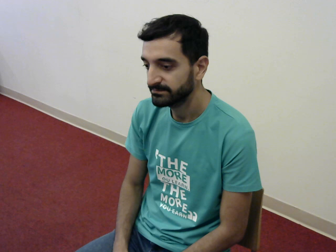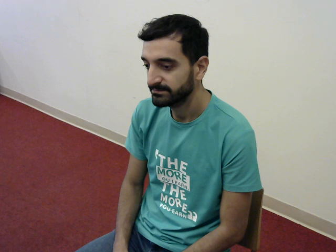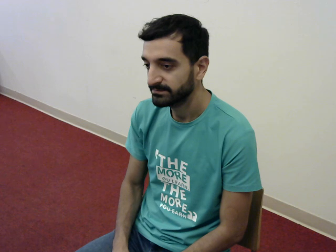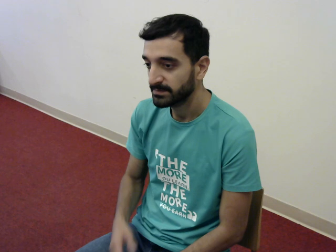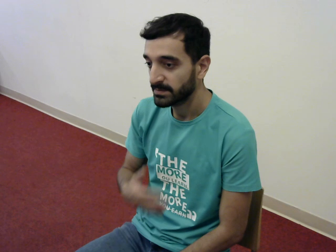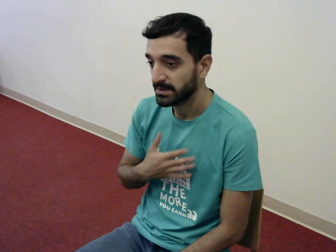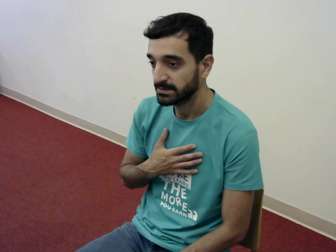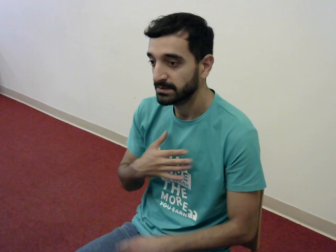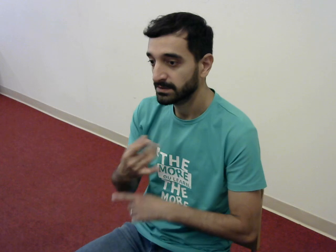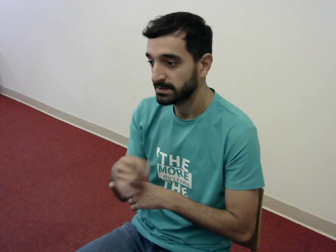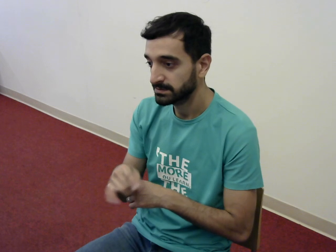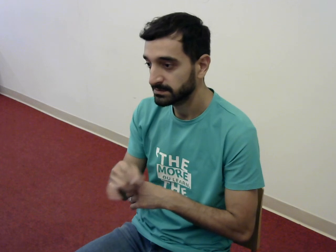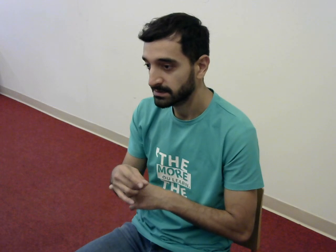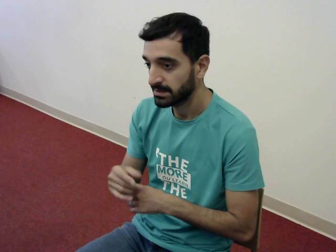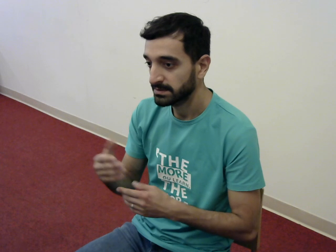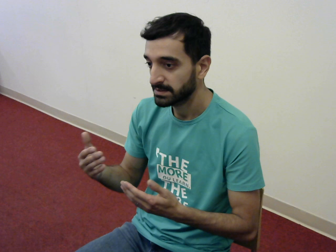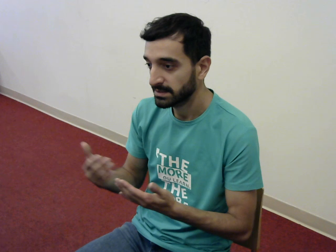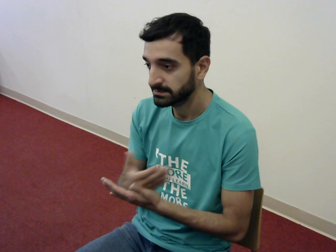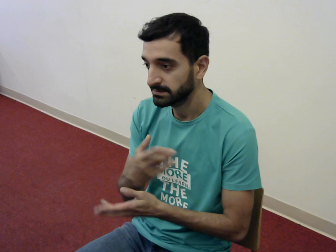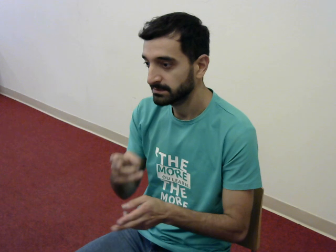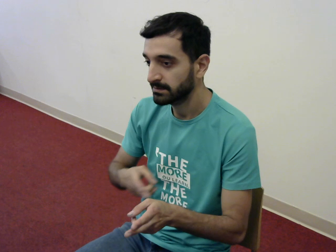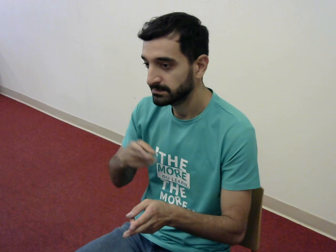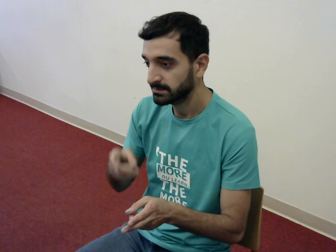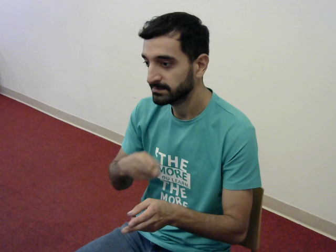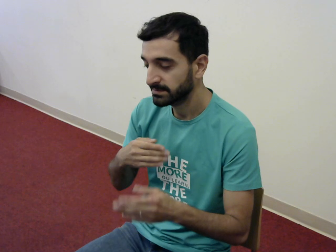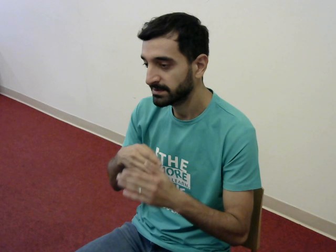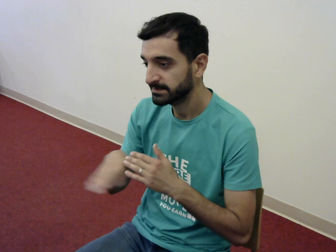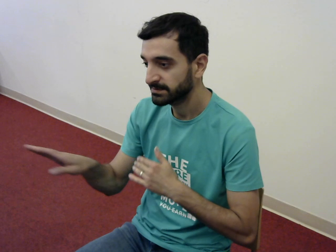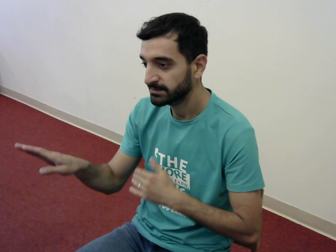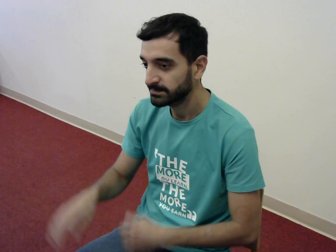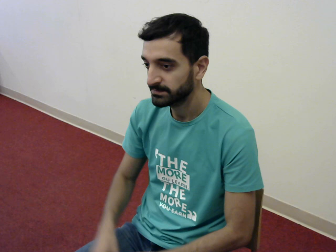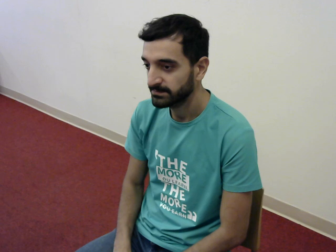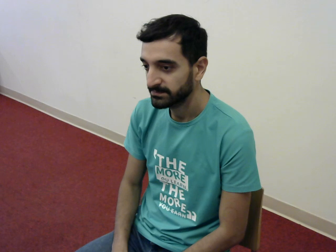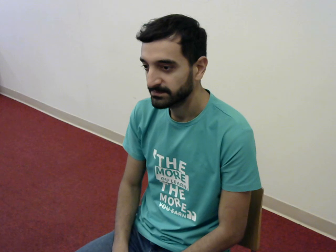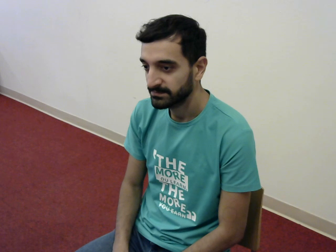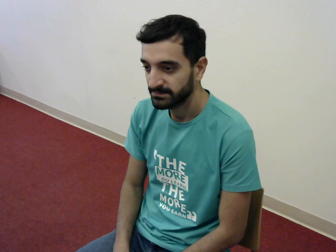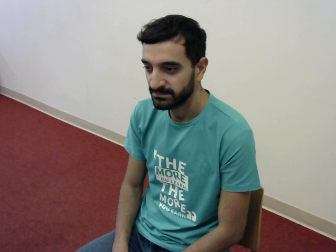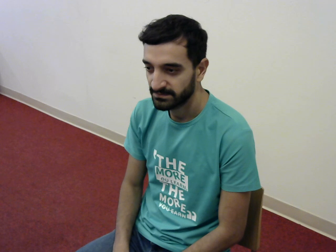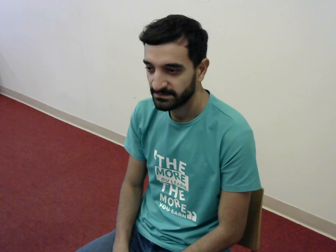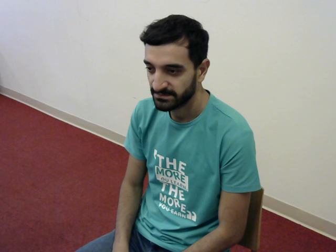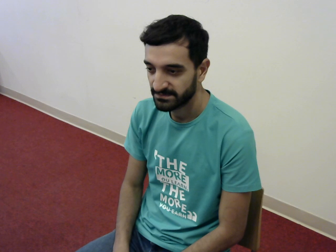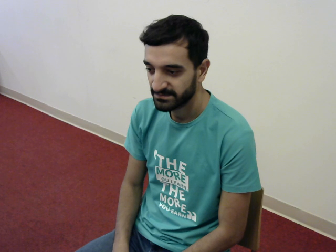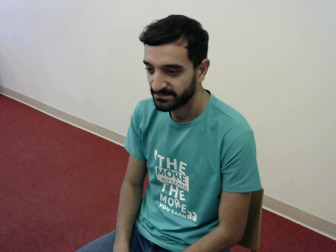Mən Gəncəyə yeni qatarla gedirəm